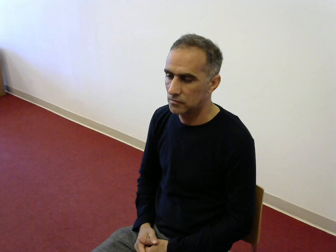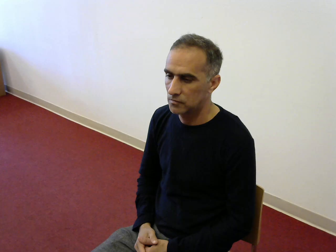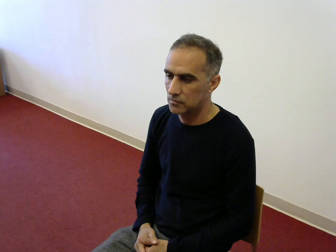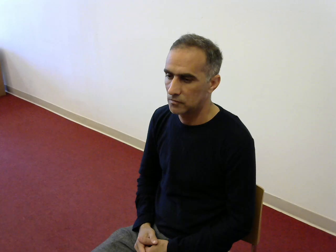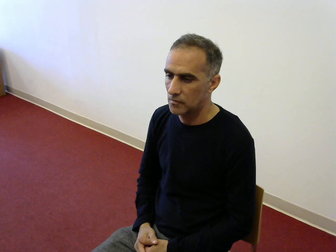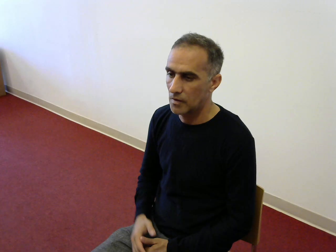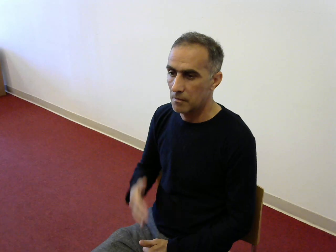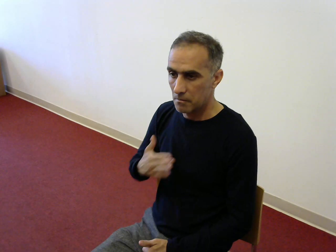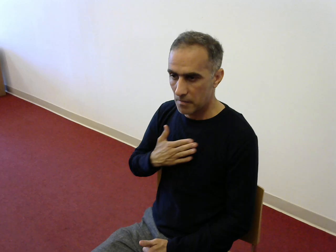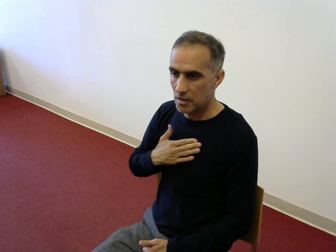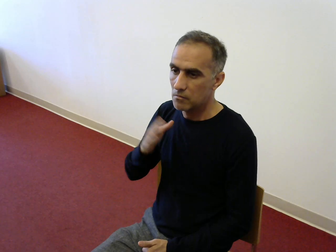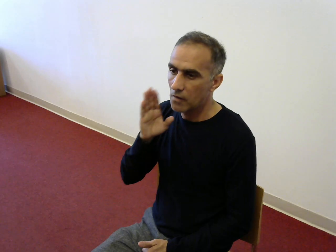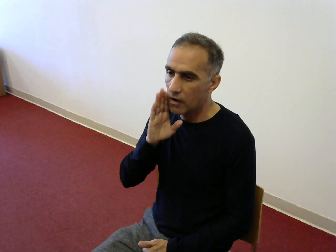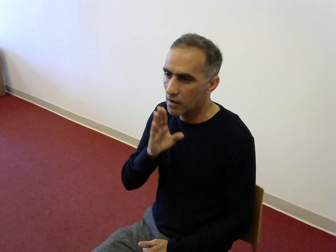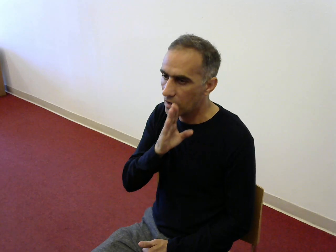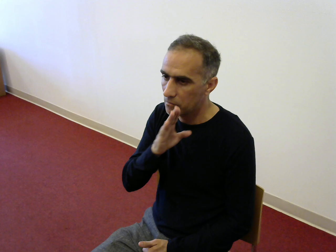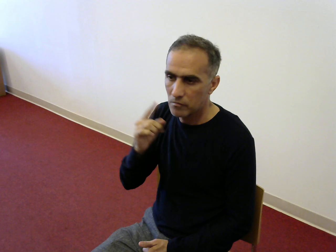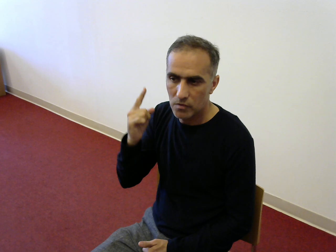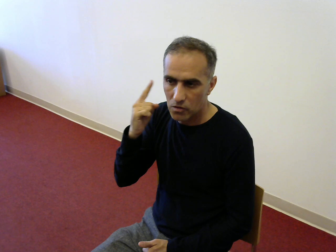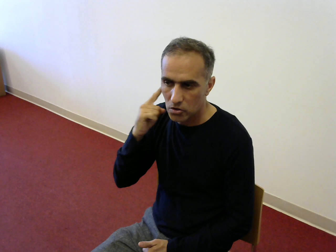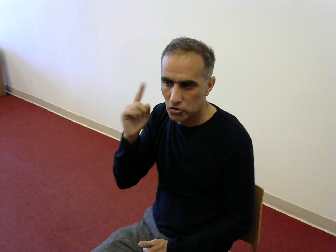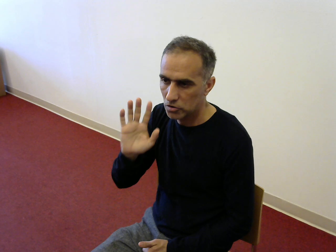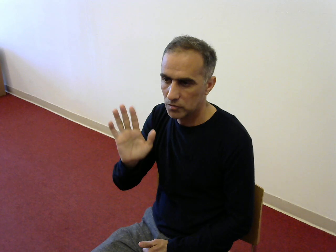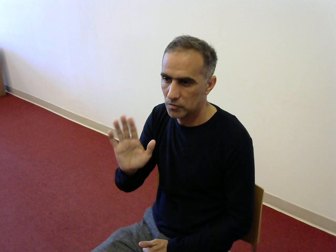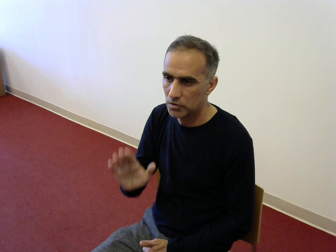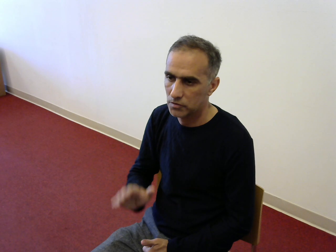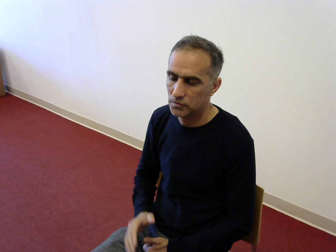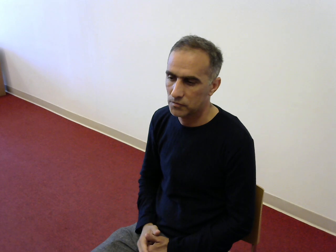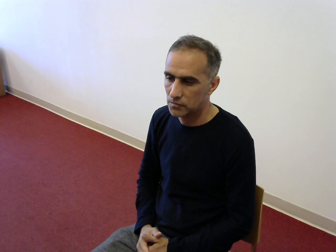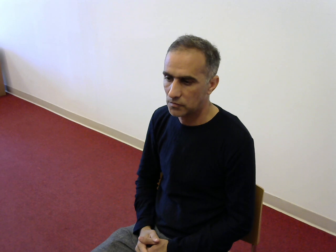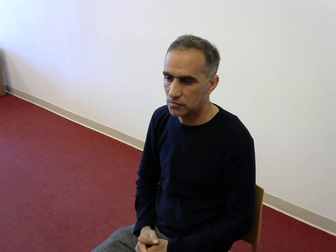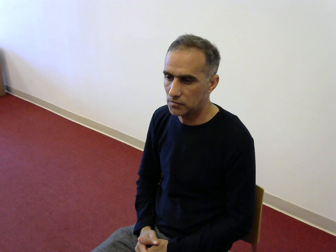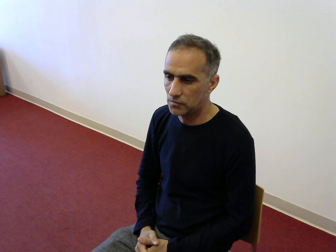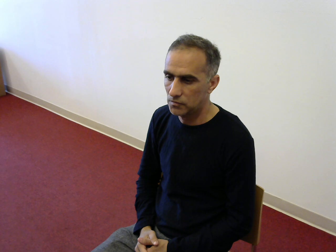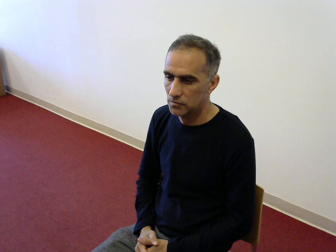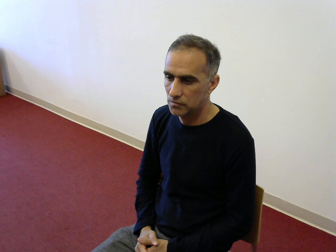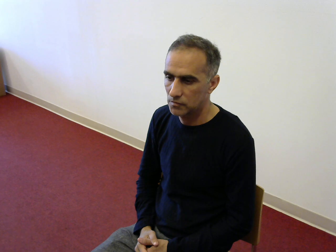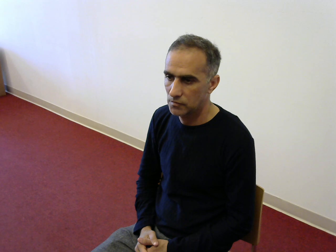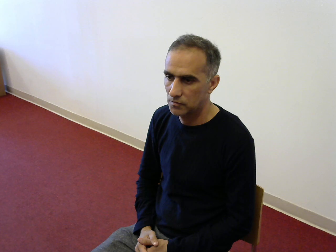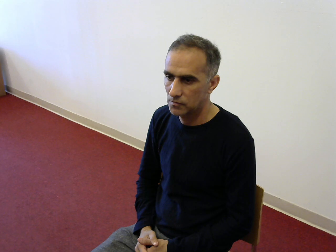Mənim anam eşitmir